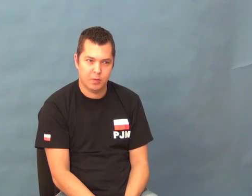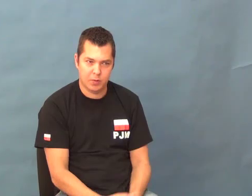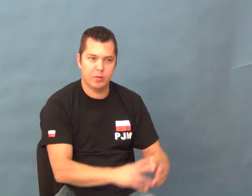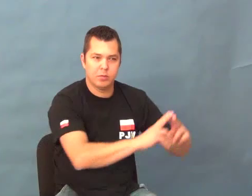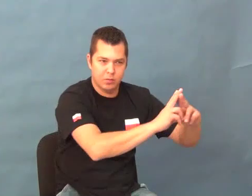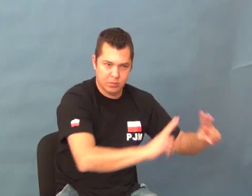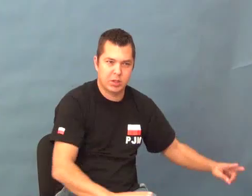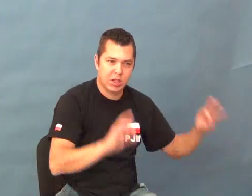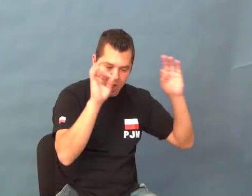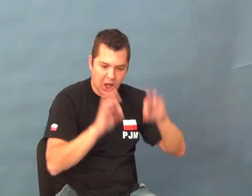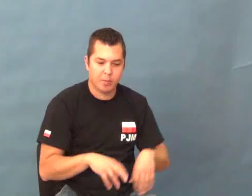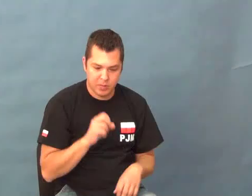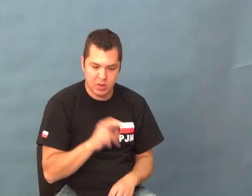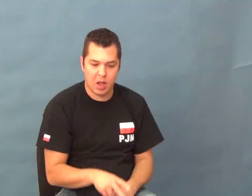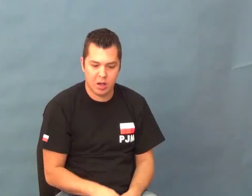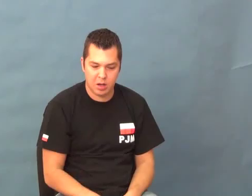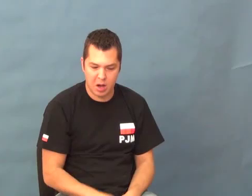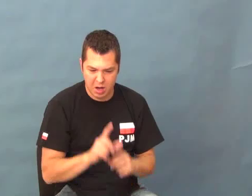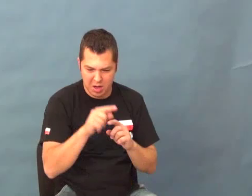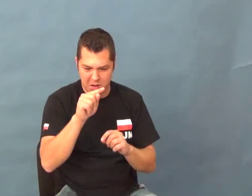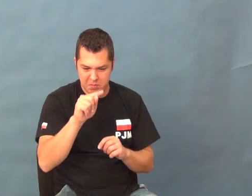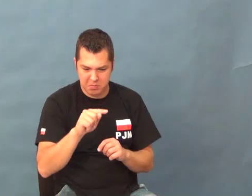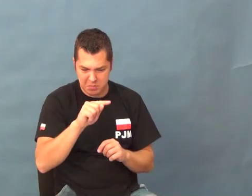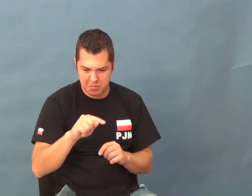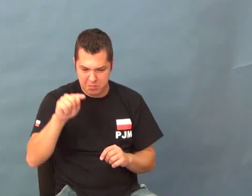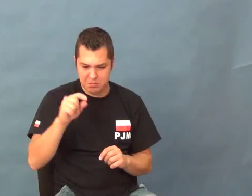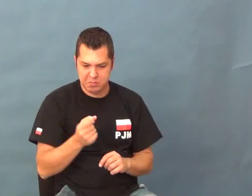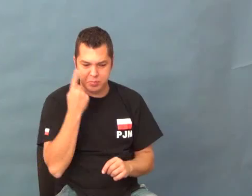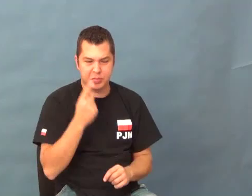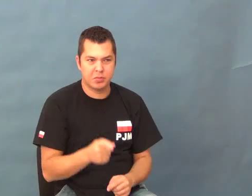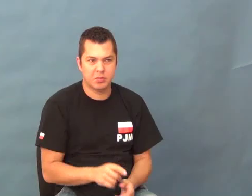Znak trójkątny w sklepie tak, ale znak ze strzałką w dół, to dziwnie dla mnie.